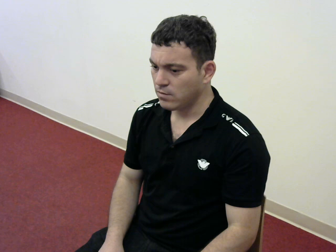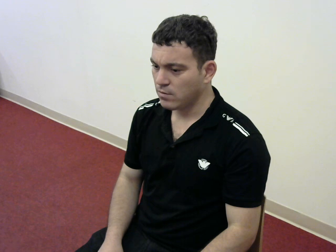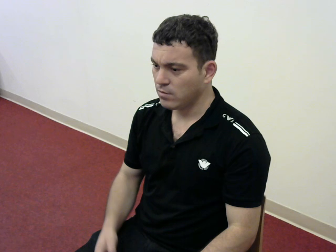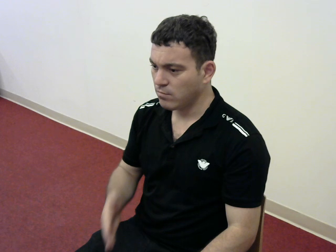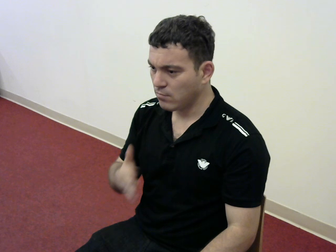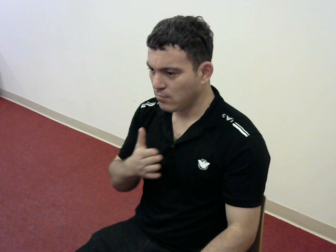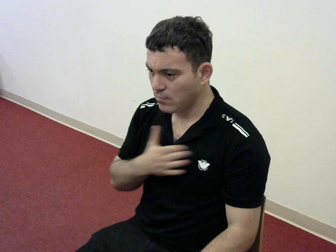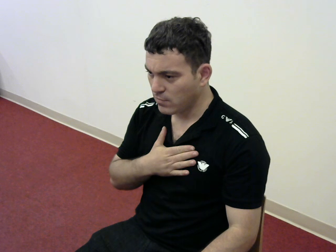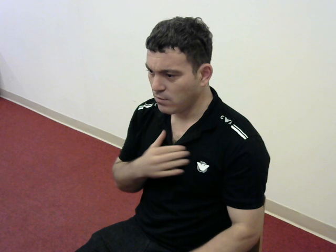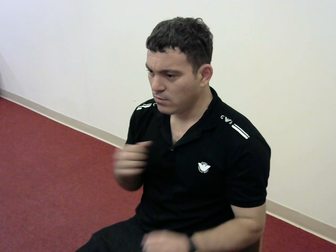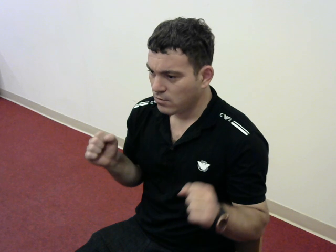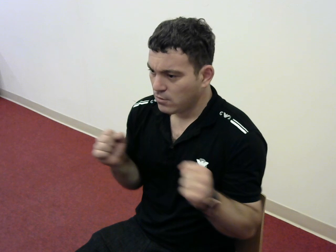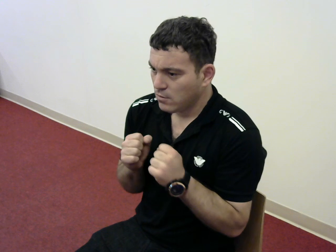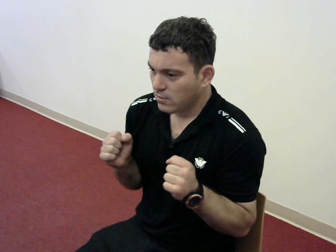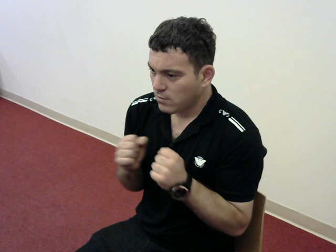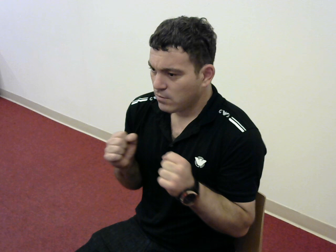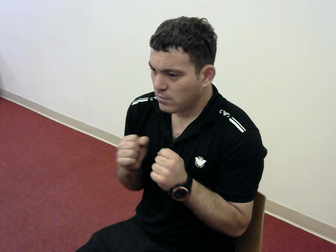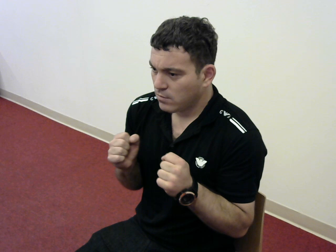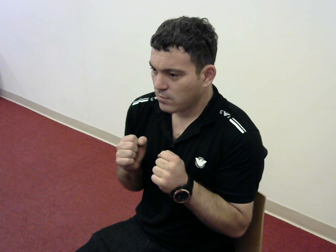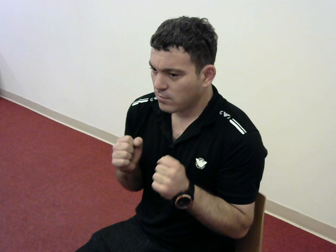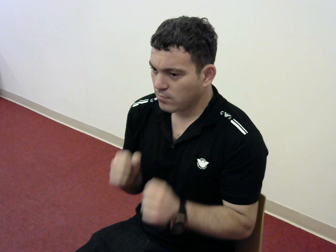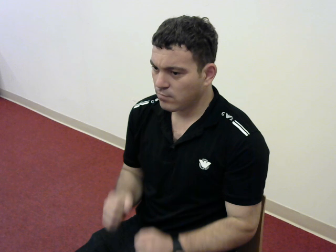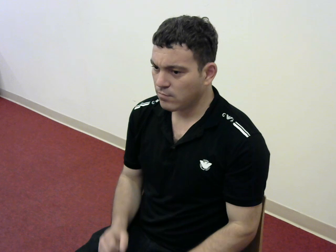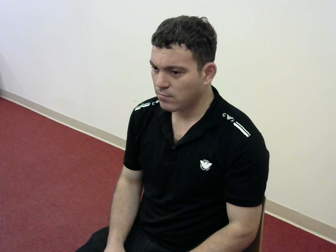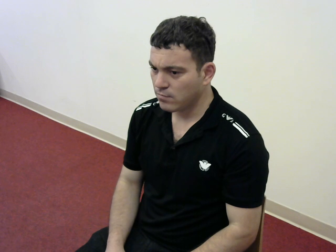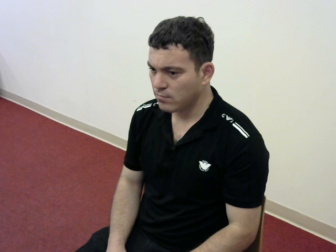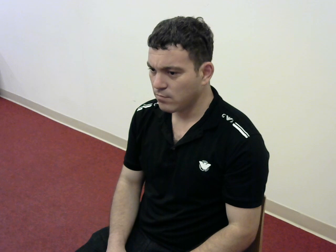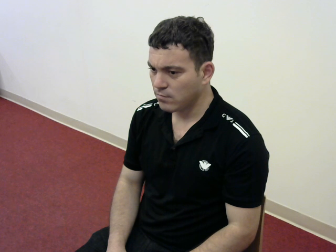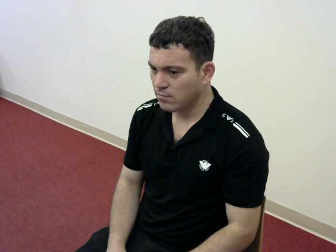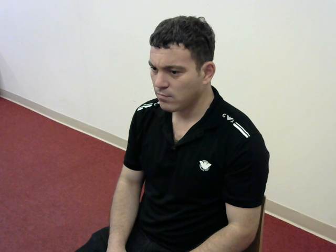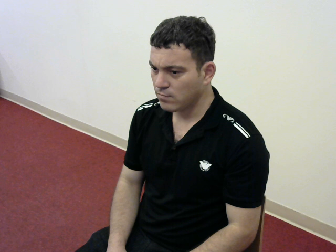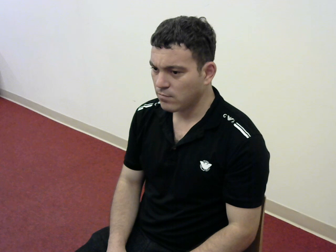Mənə soyuqdur